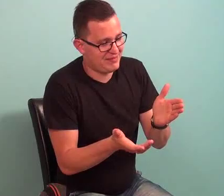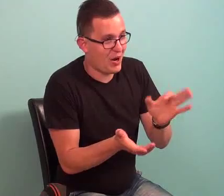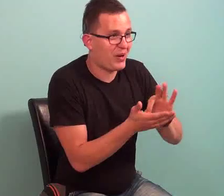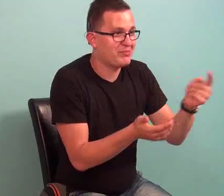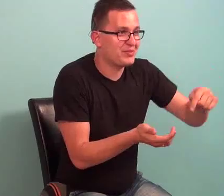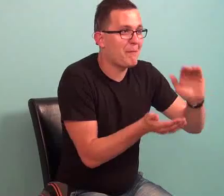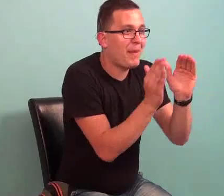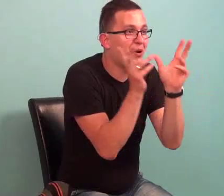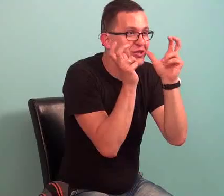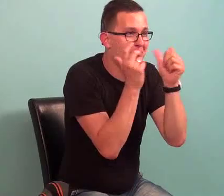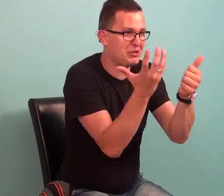Przyszły małe żabki. Sześć albo siedem.